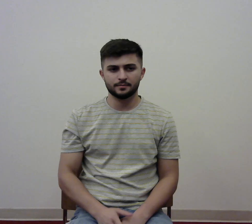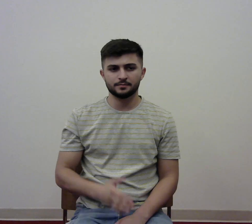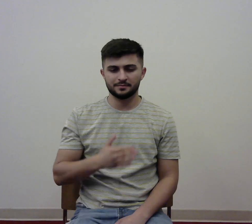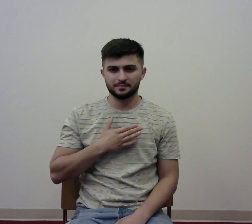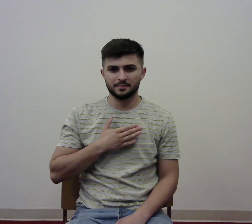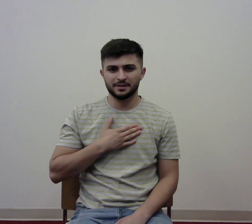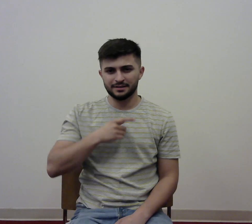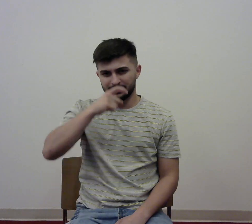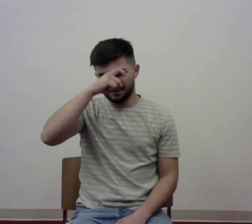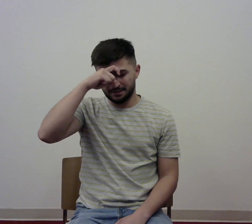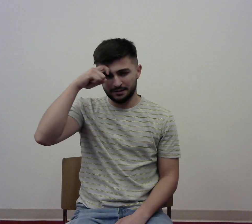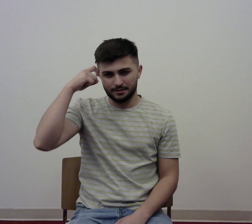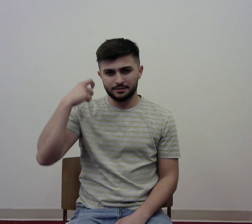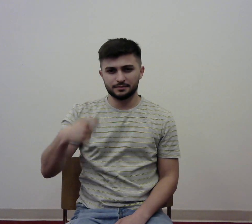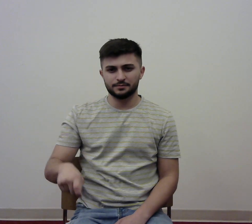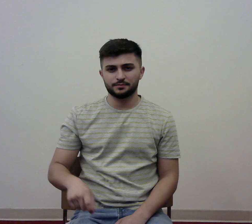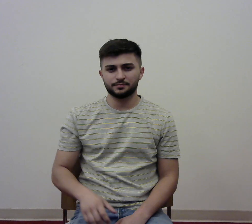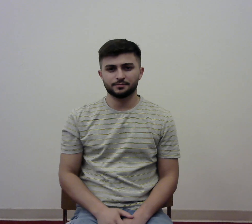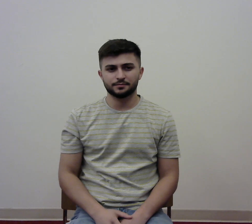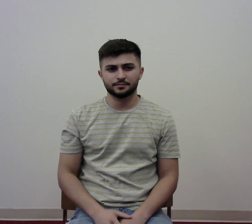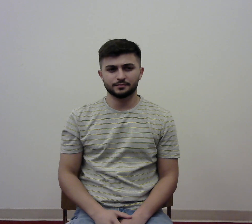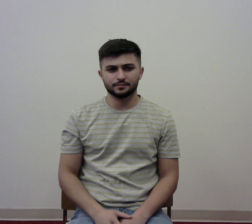Mənə istidir